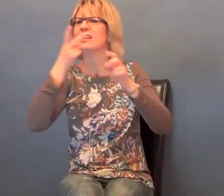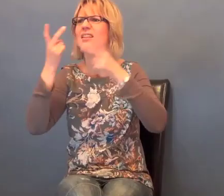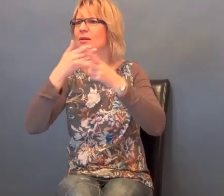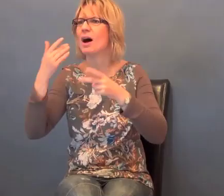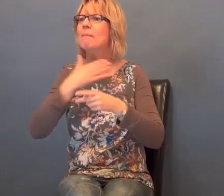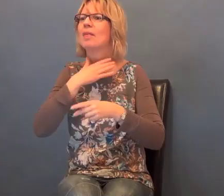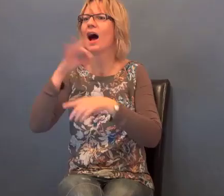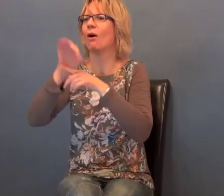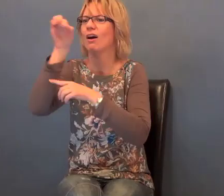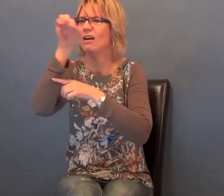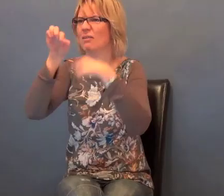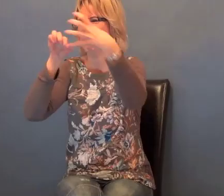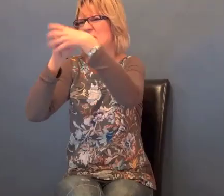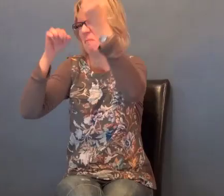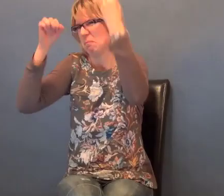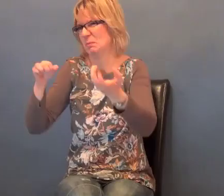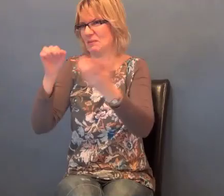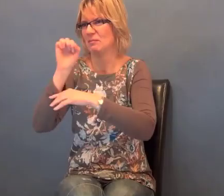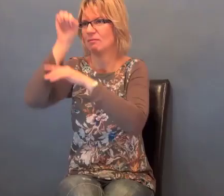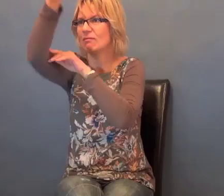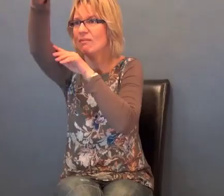Pies ze słoikiem na pysku wyskakuje przez okno.